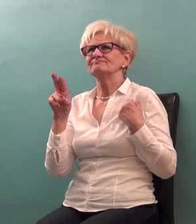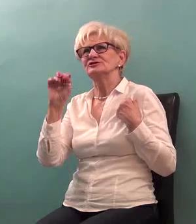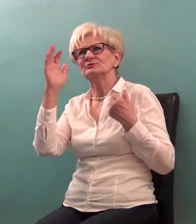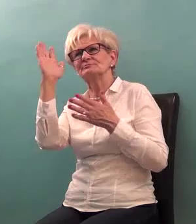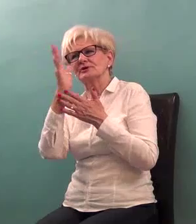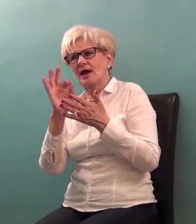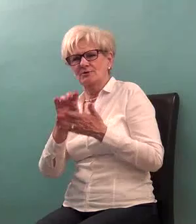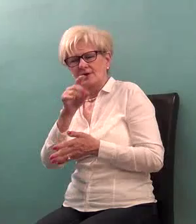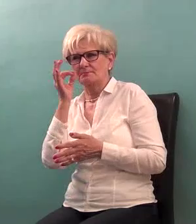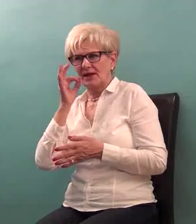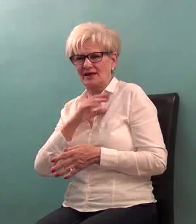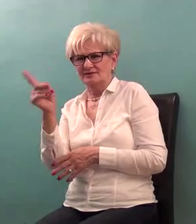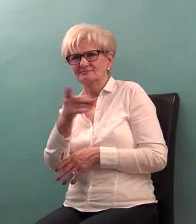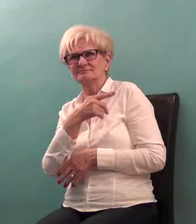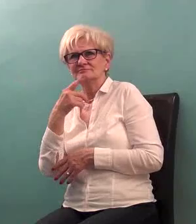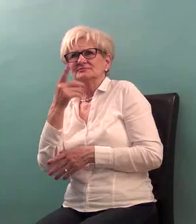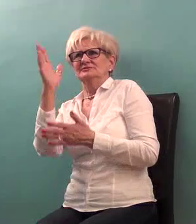Właśnie wyszła pani i zobaczyła pękniętą szybę.